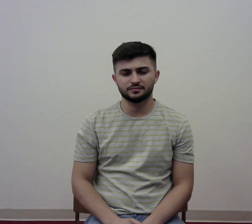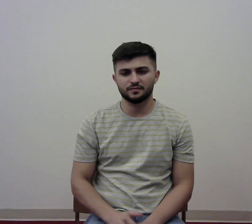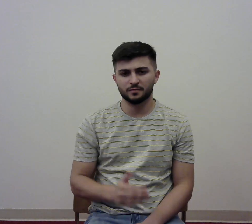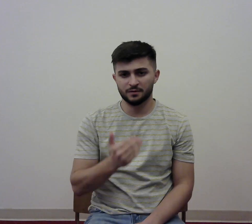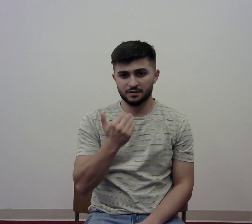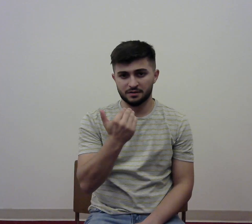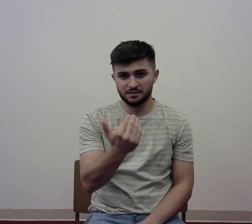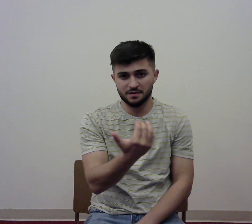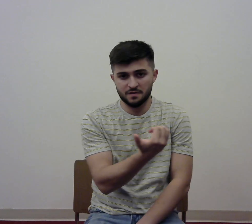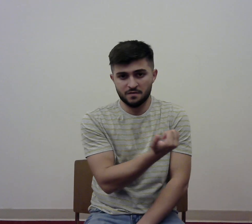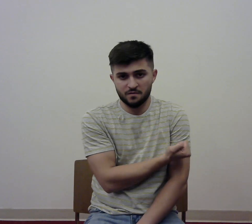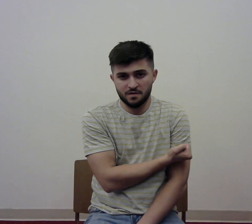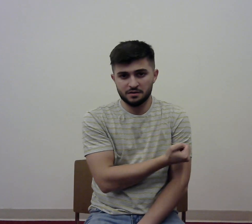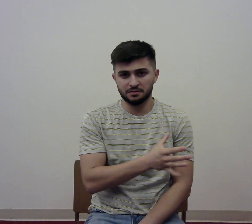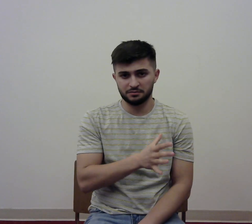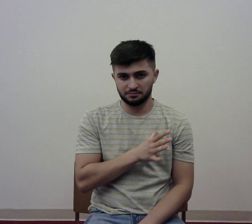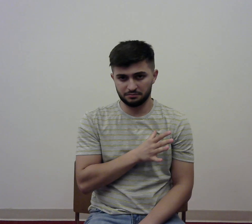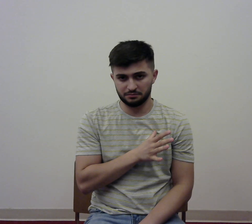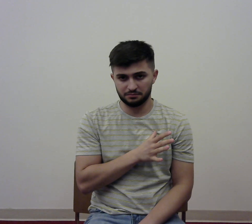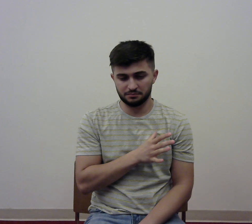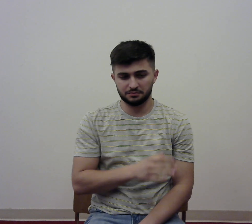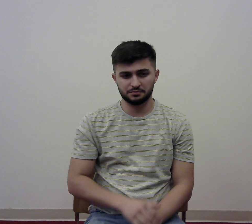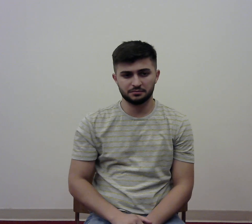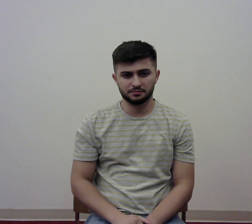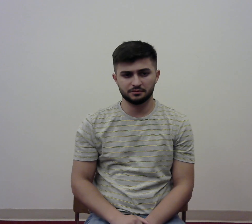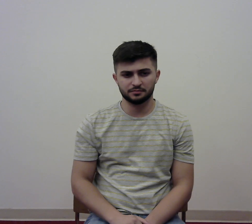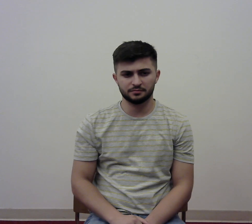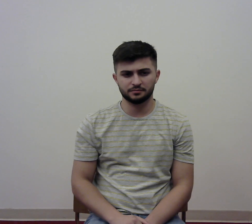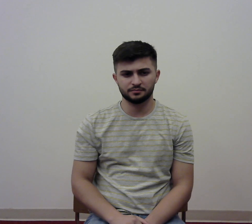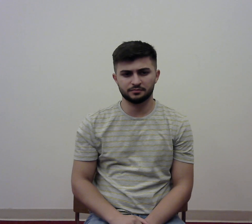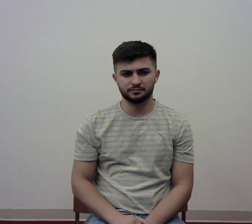Siz vaksin vurdurmusuzmu?